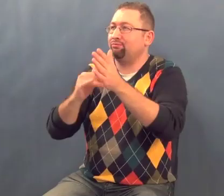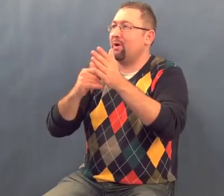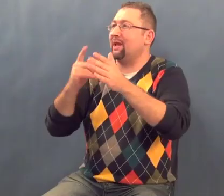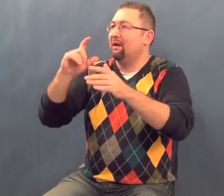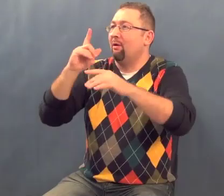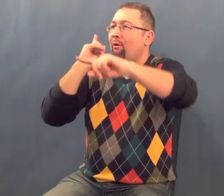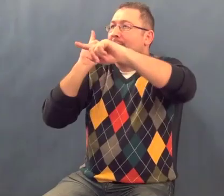Na przykład...